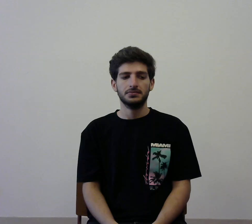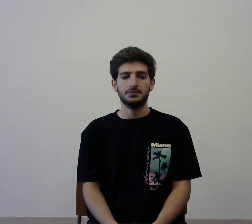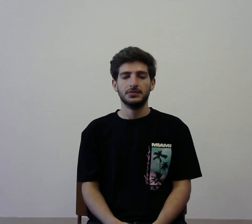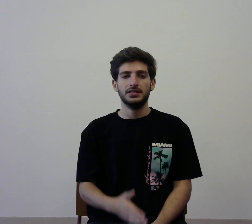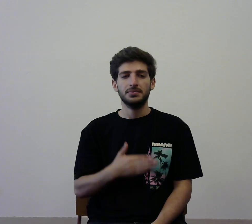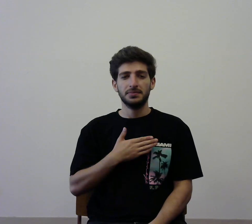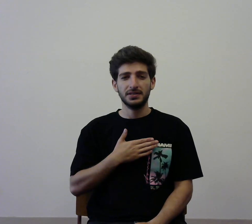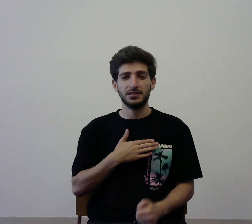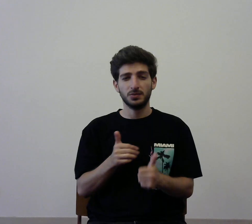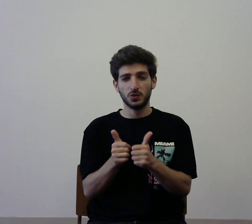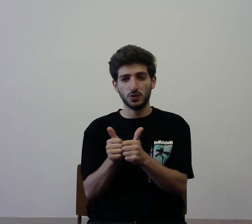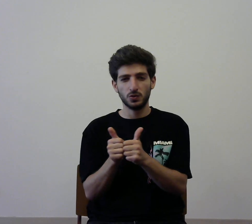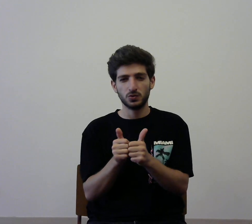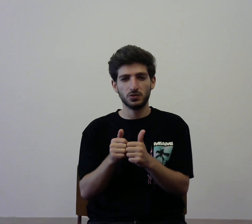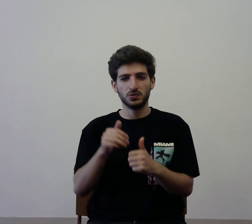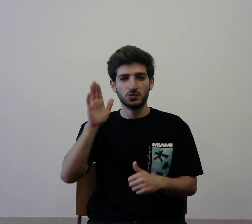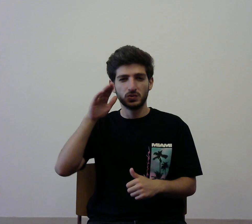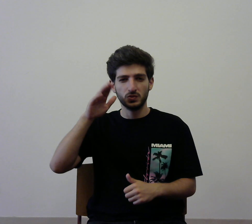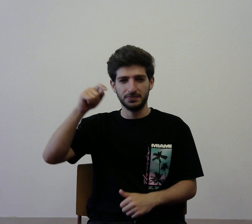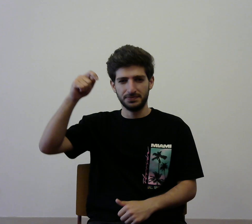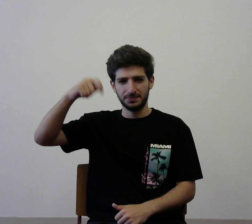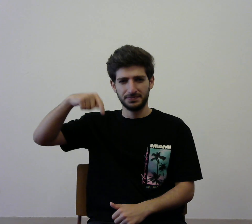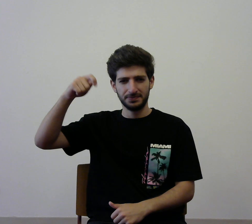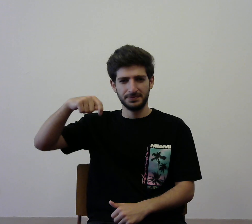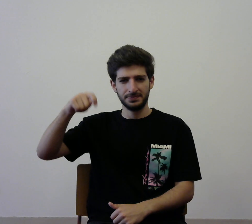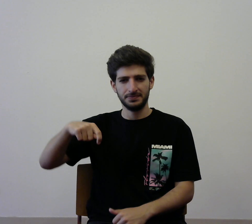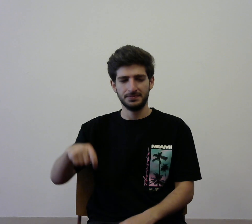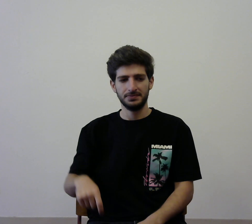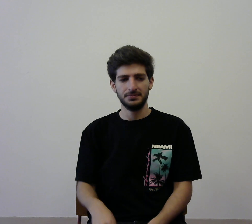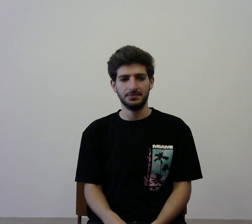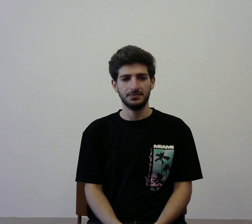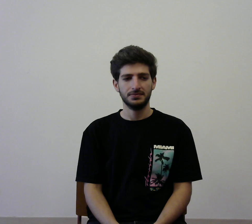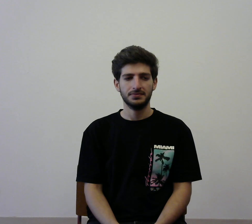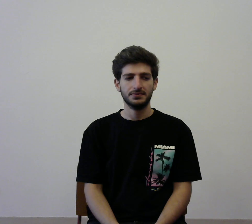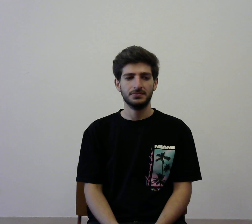Bizə qonşudan su damır